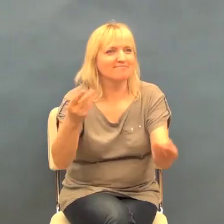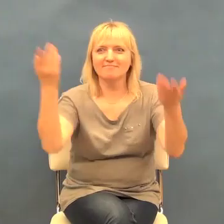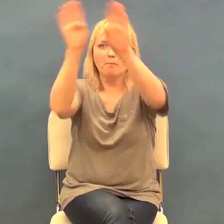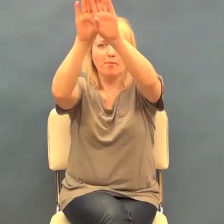Zniknęły.